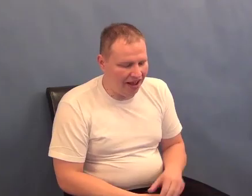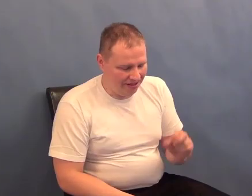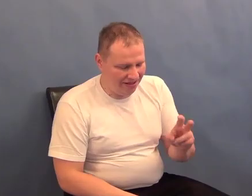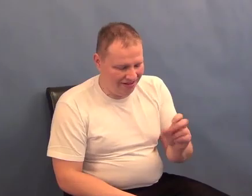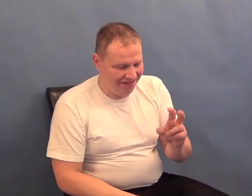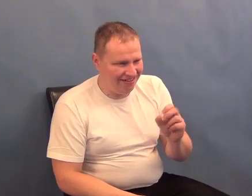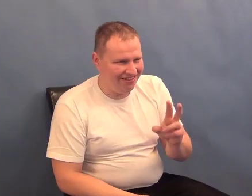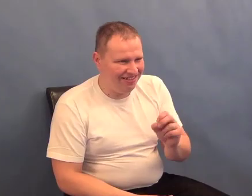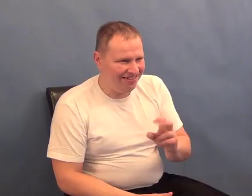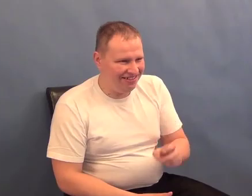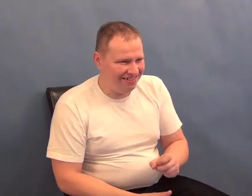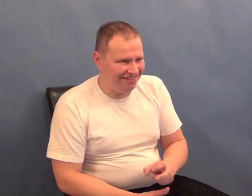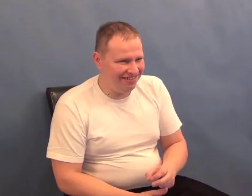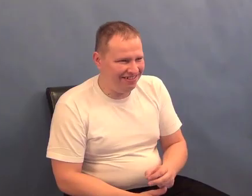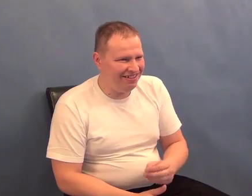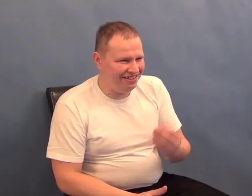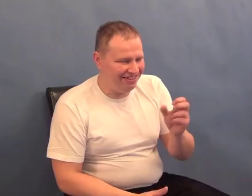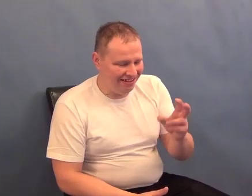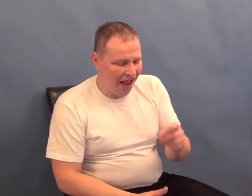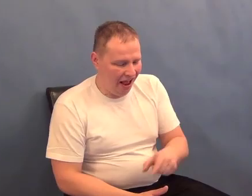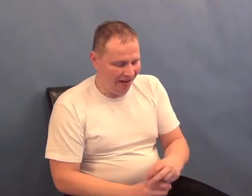Tak, tak.